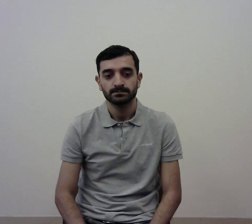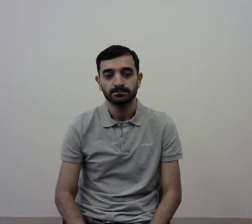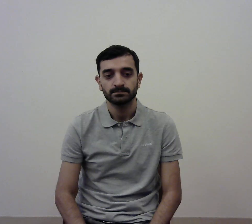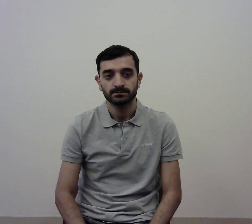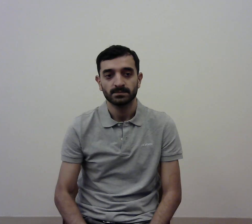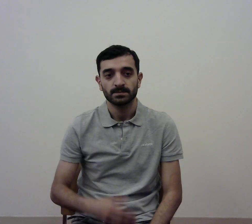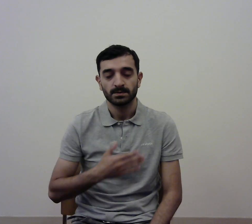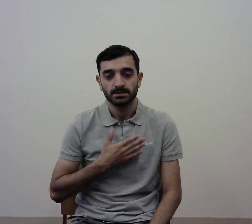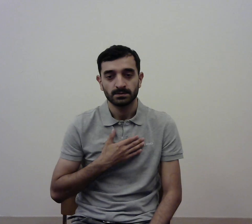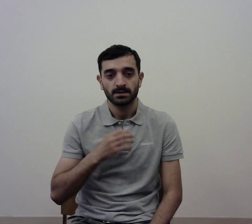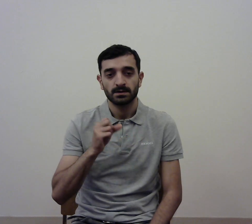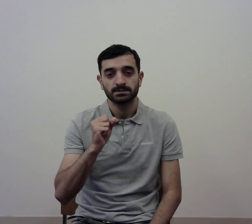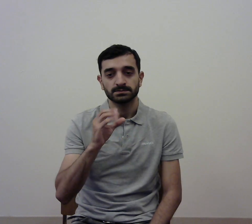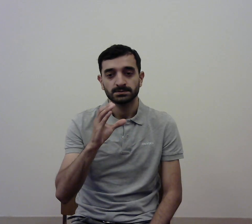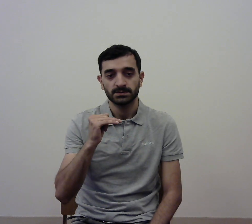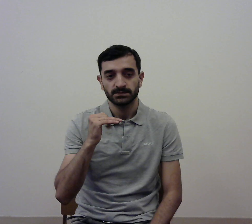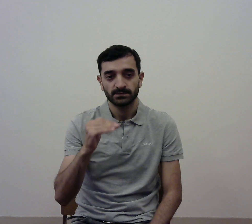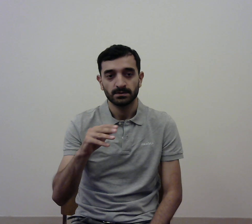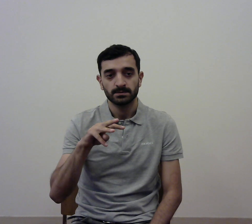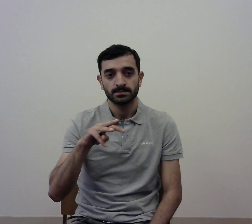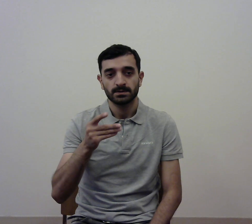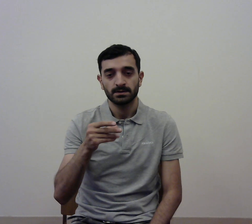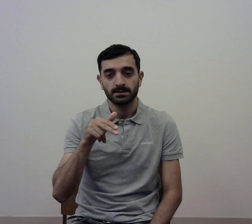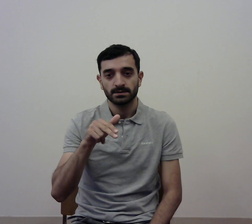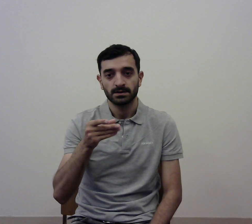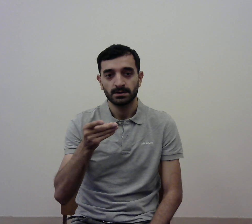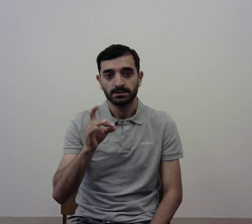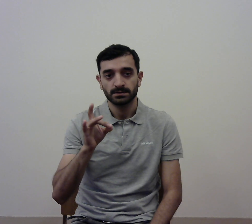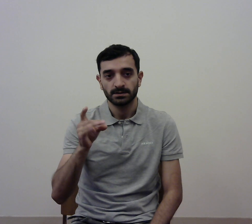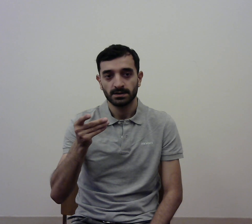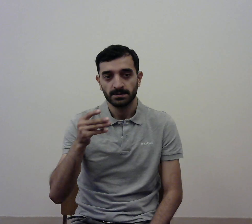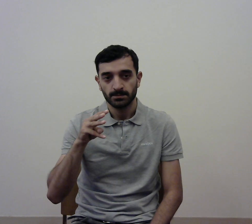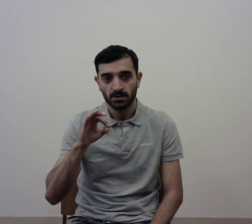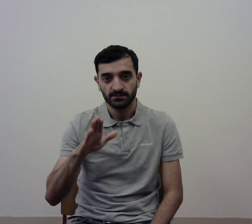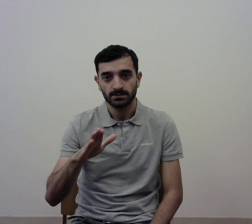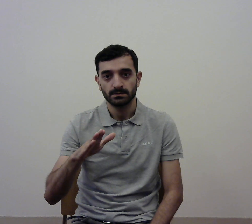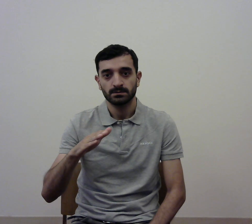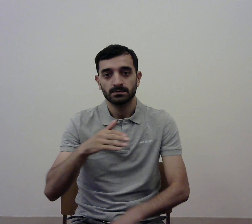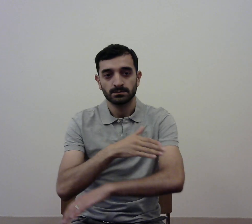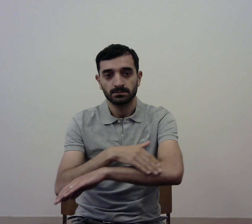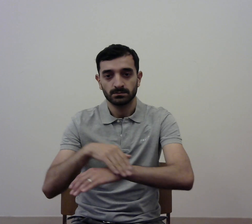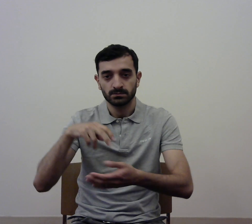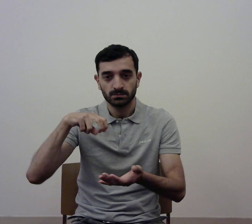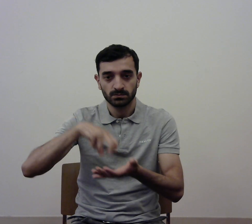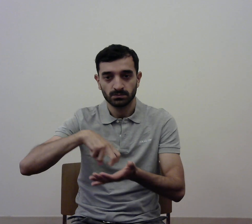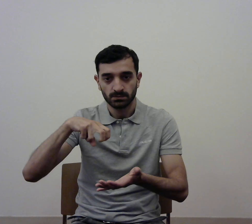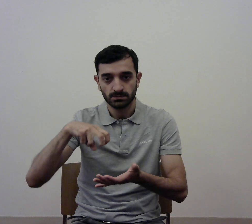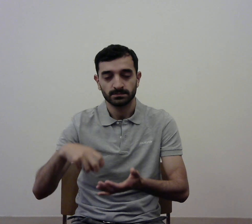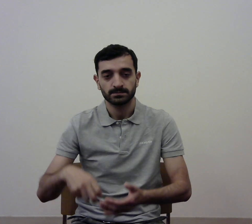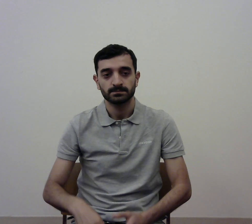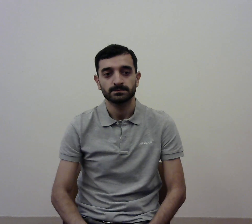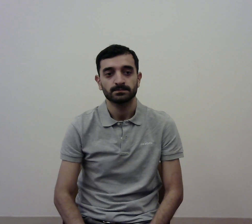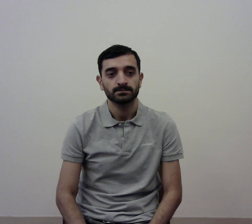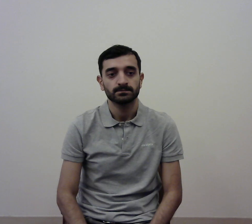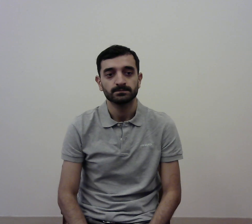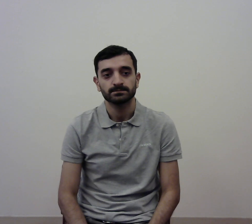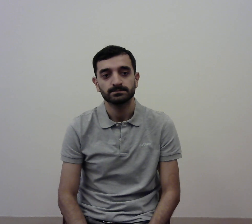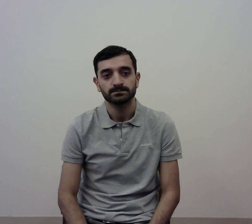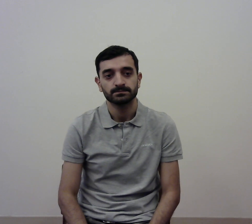Mən Asif Məhərrəmov küçəsində qeydiyyatdayam